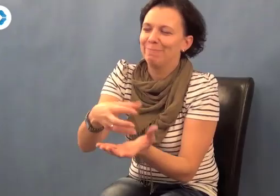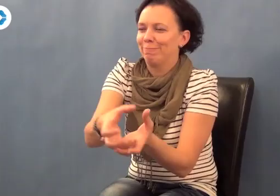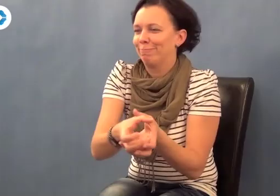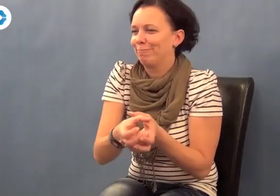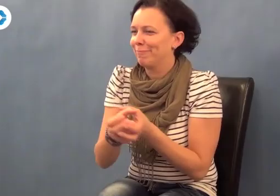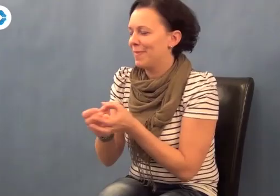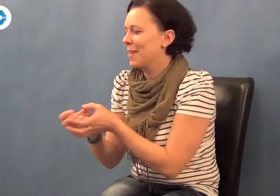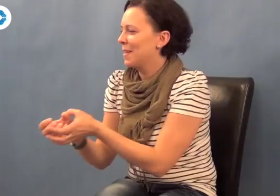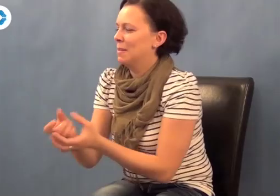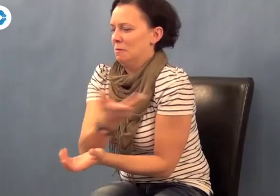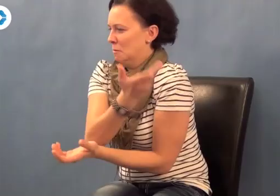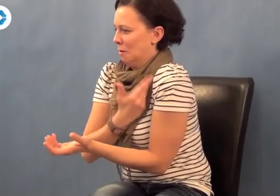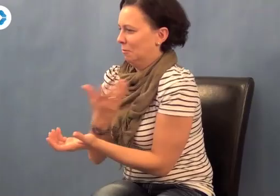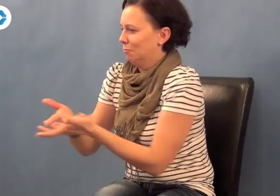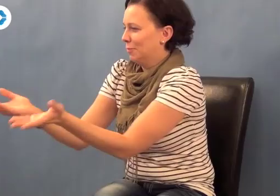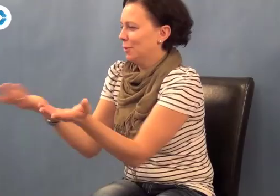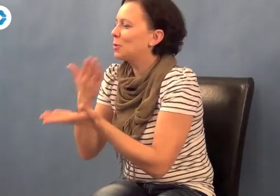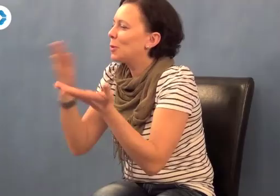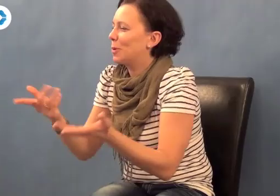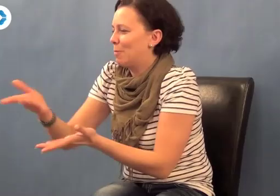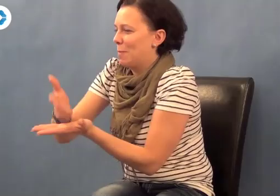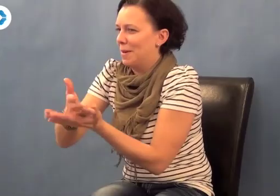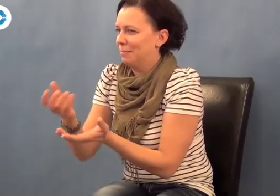Trzyma owoce w rękach i mówi, że chłopiec mu je dał i rozdaje im, w podziękowaniu za pomoc.